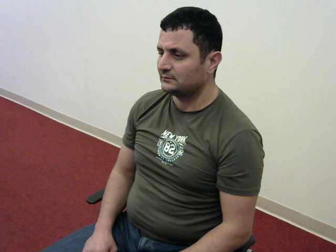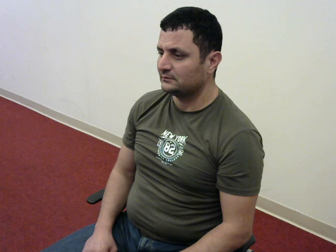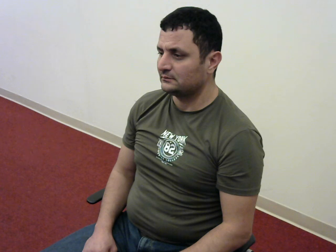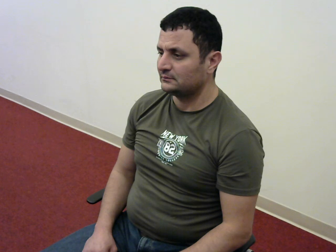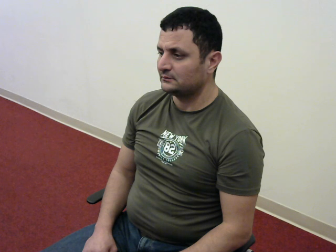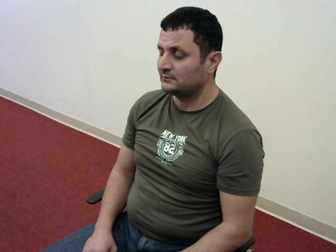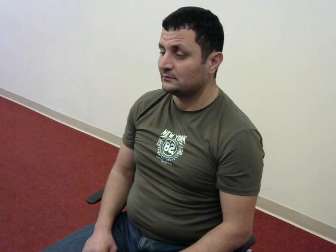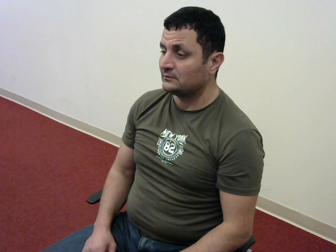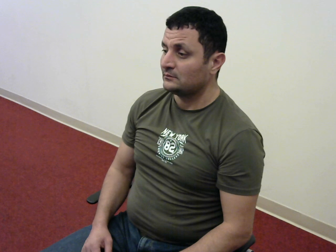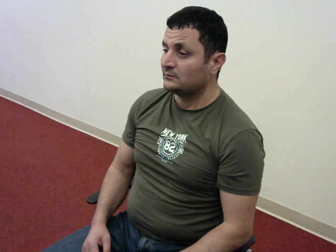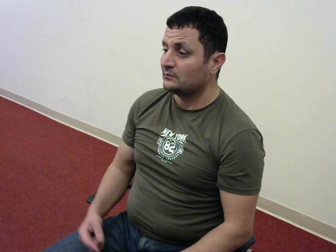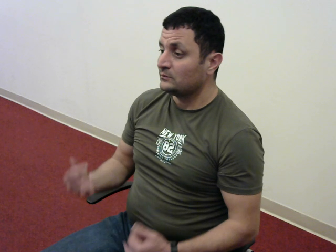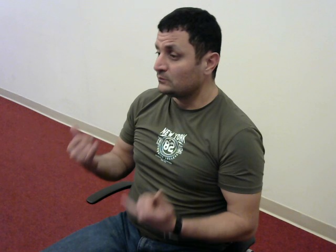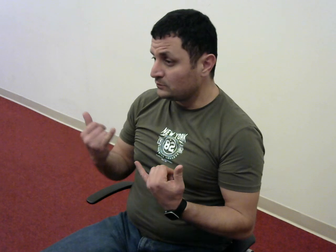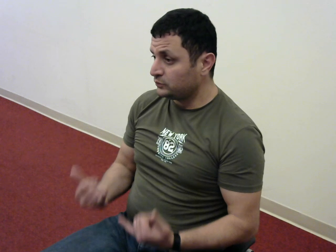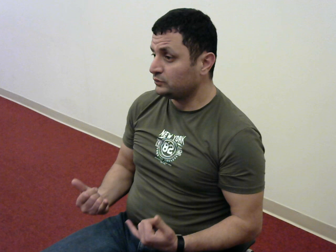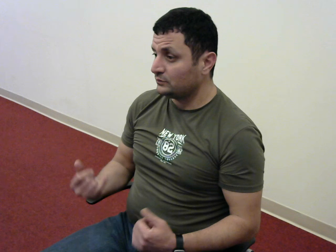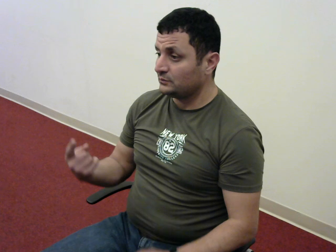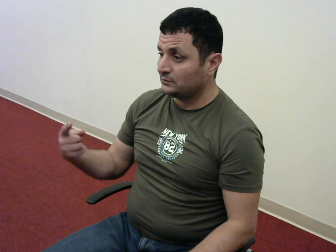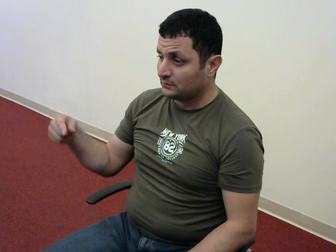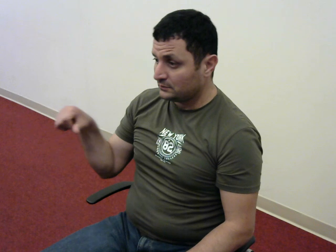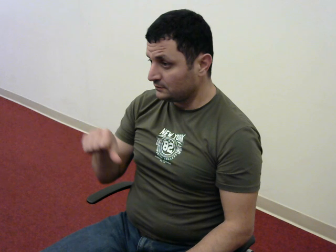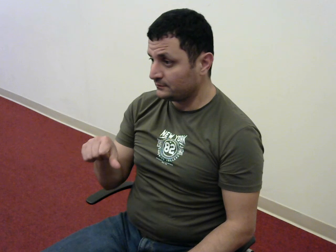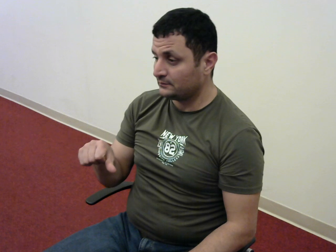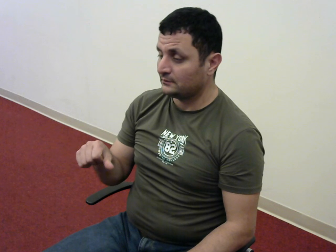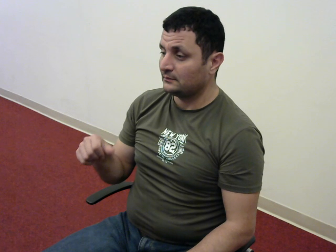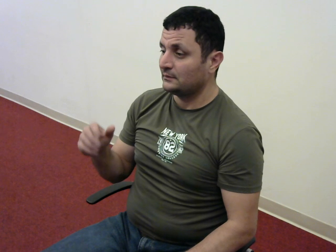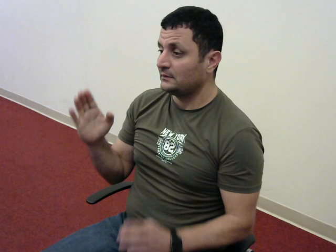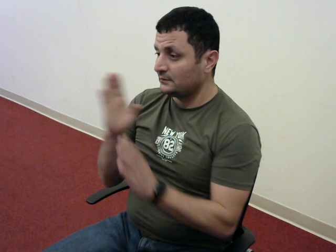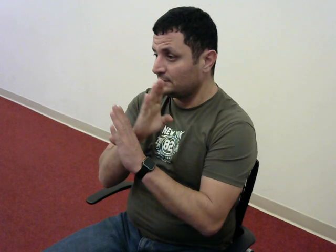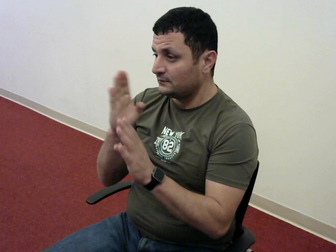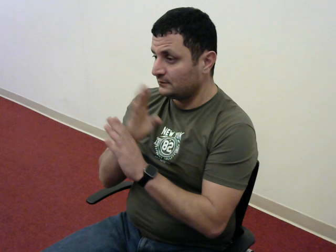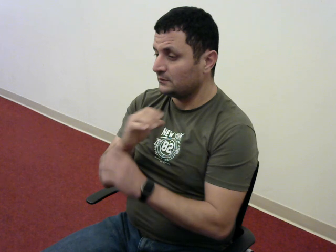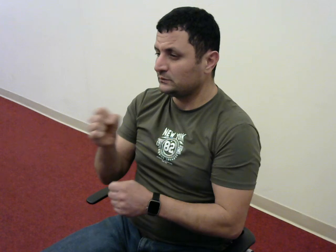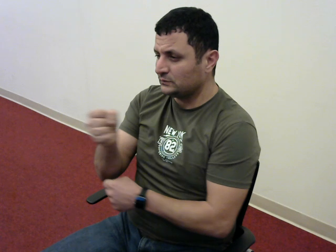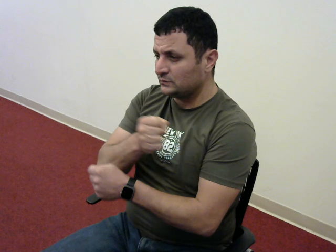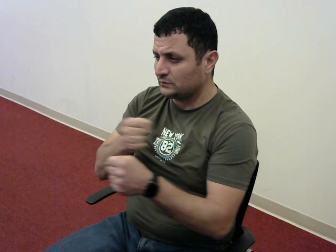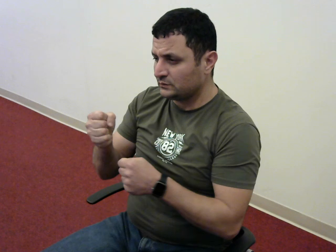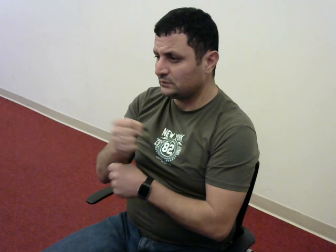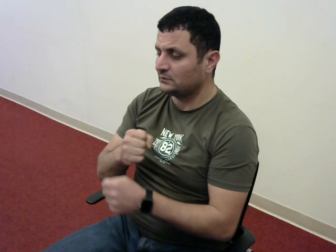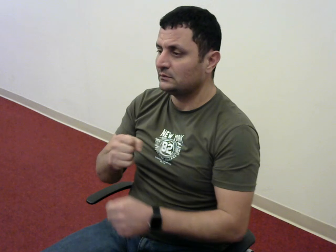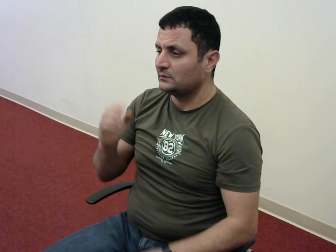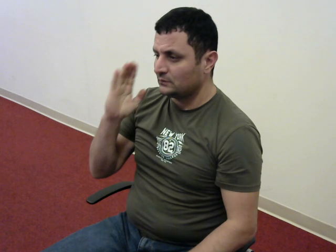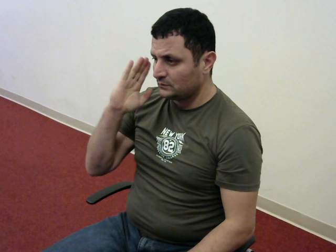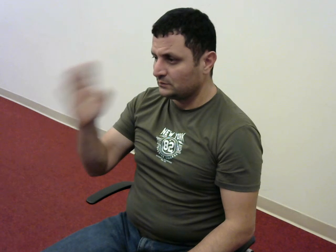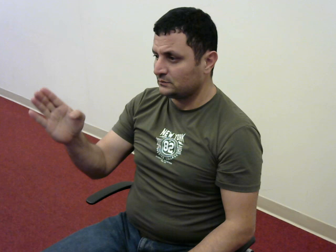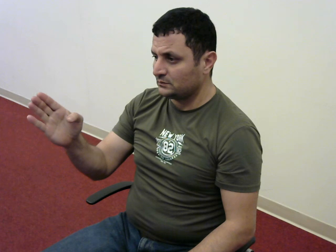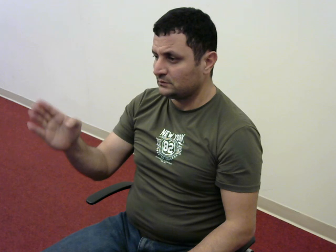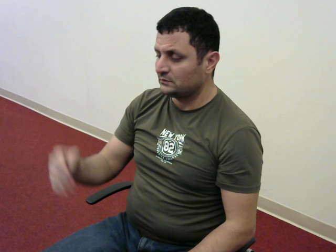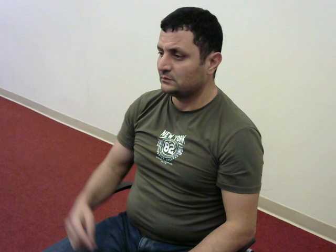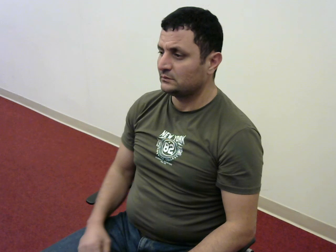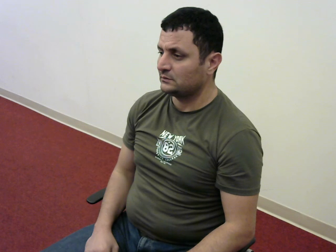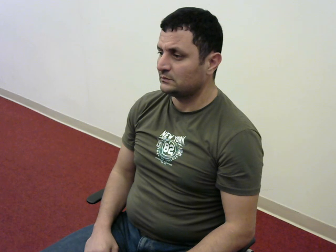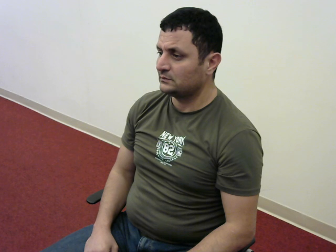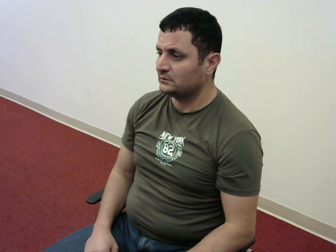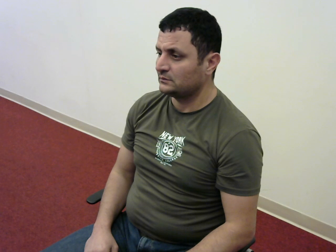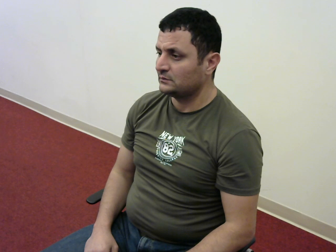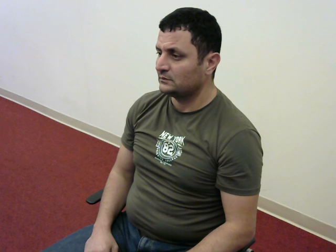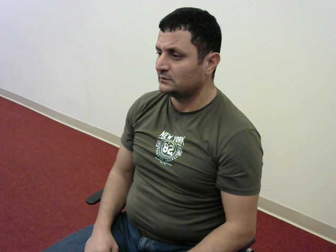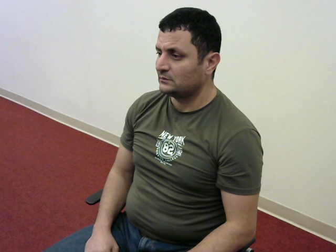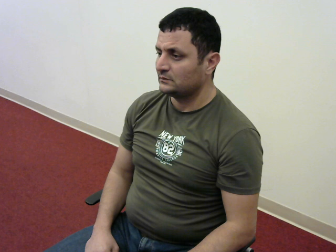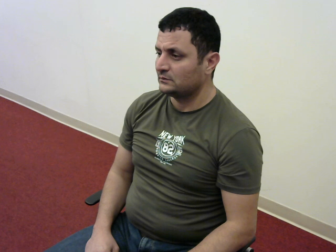Bu həftə hava küləkli olacaq